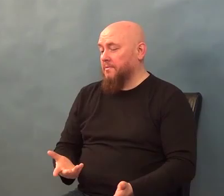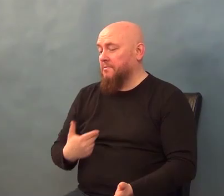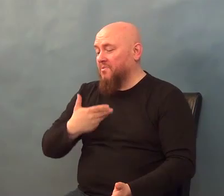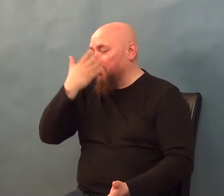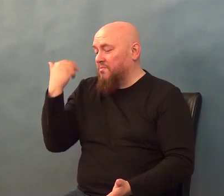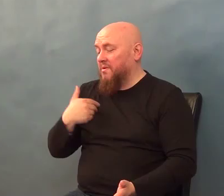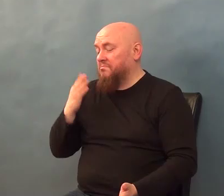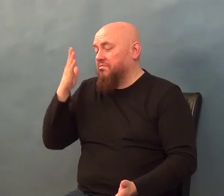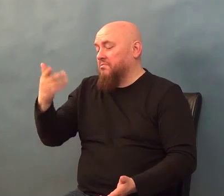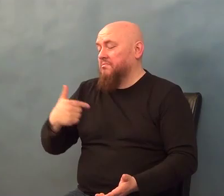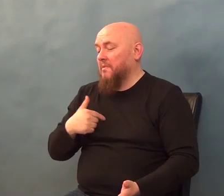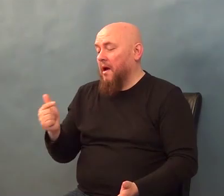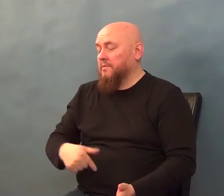Trzeciego chcę iść na kurs tańca.